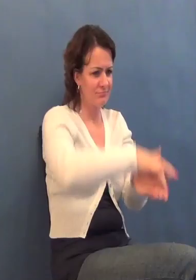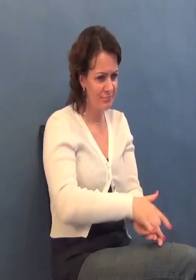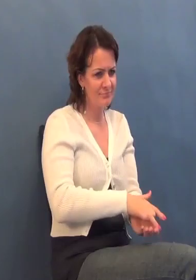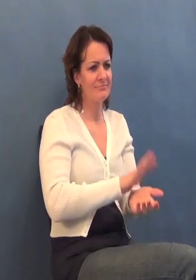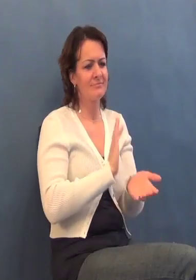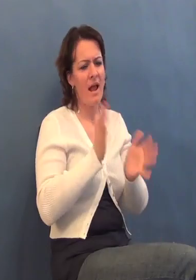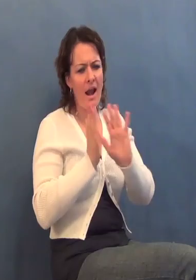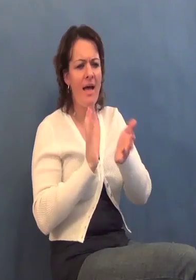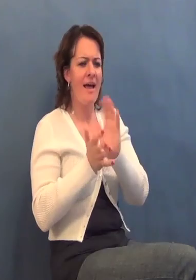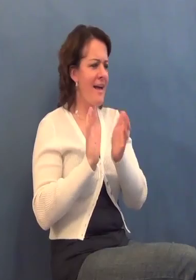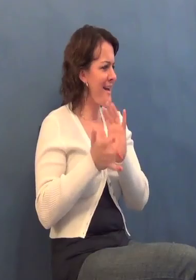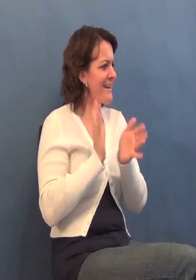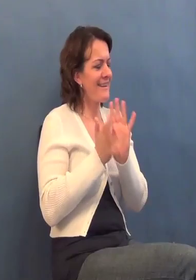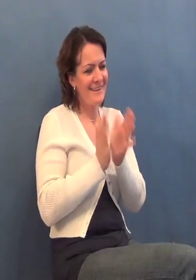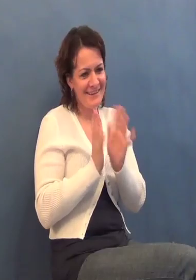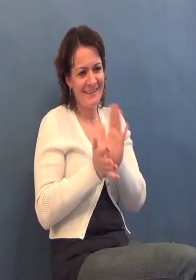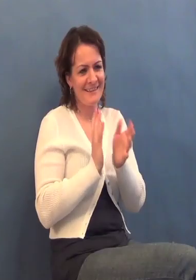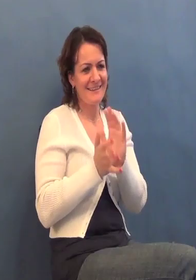Rozmawiają.